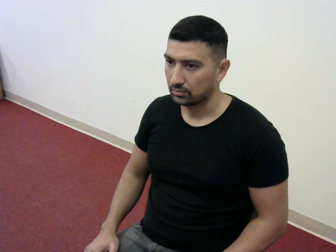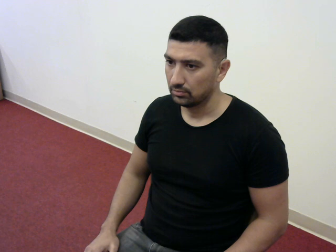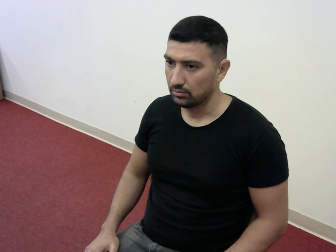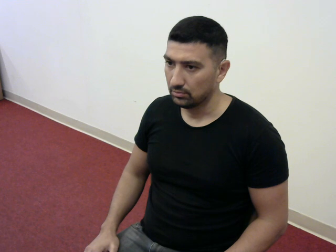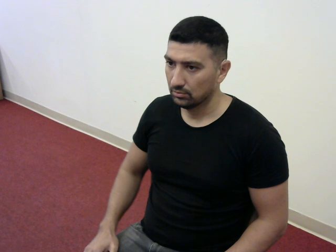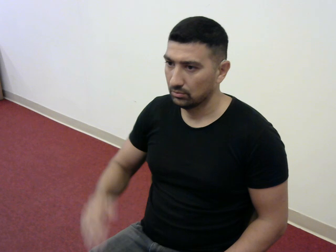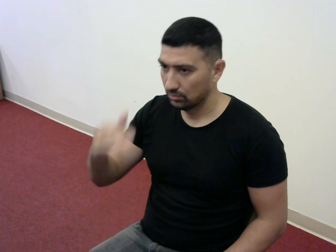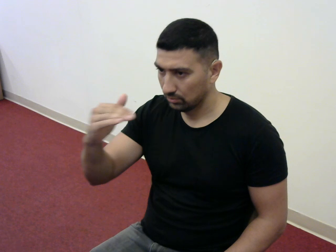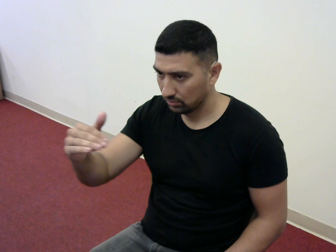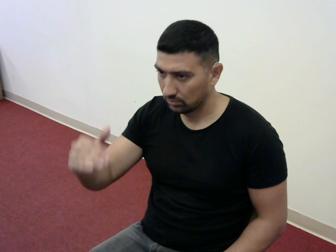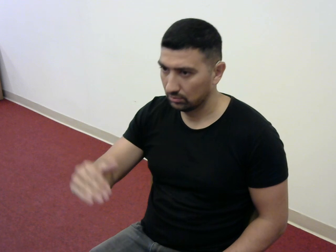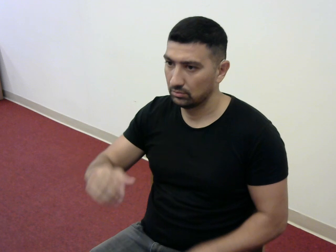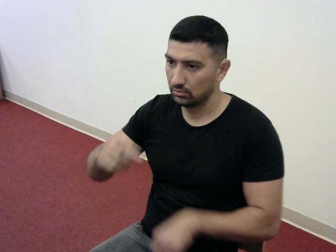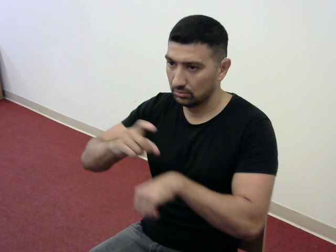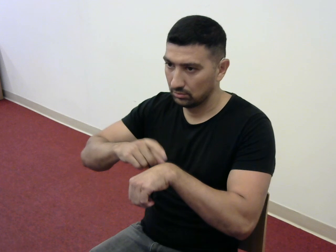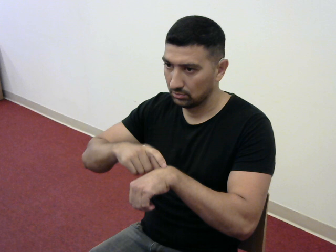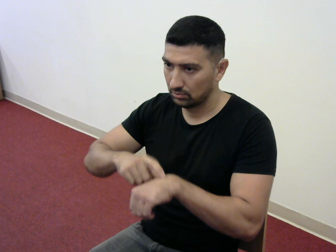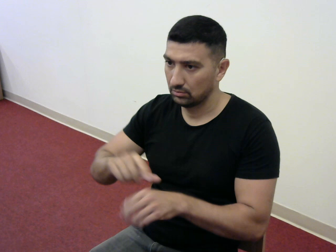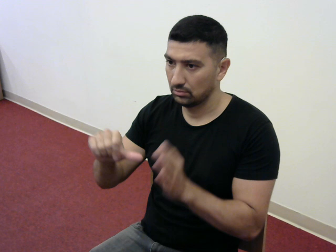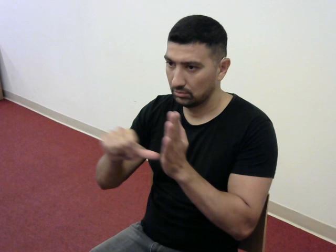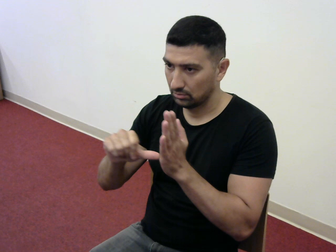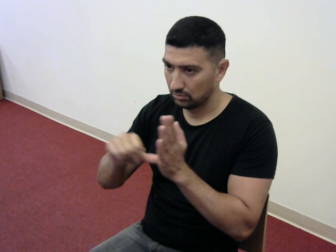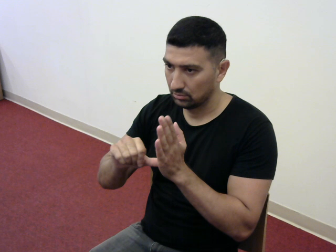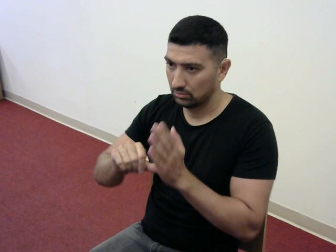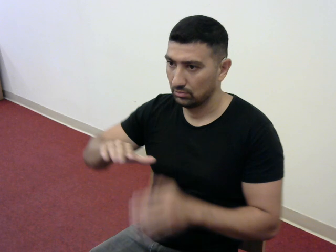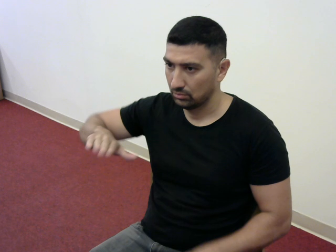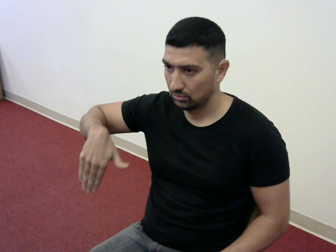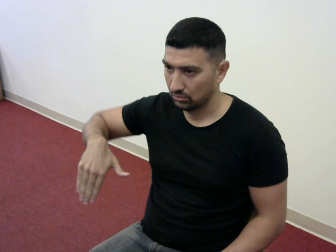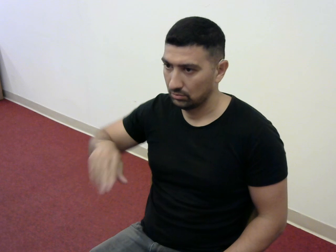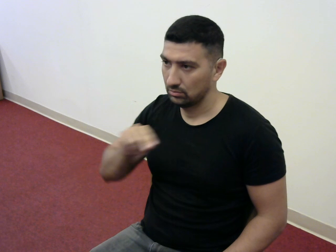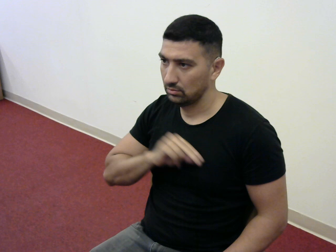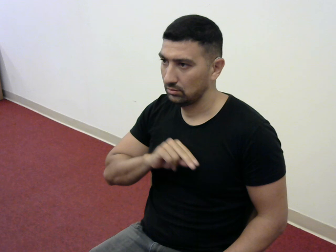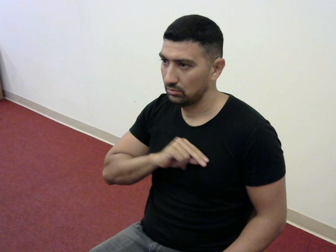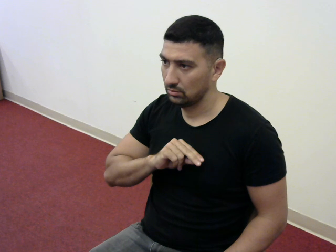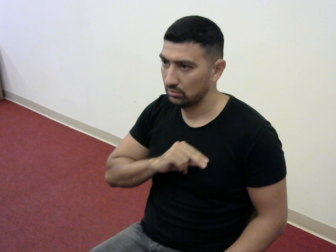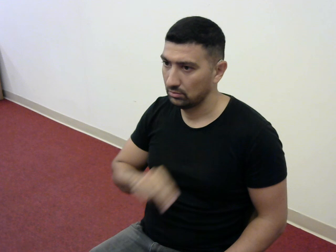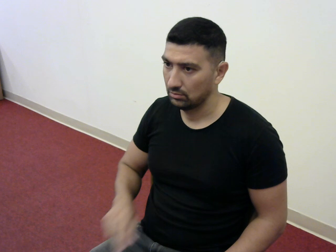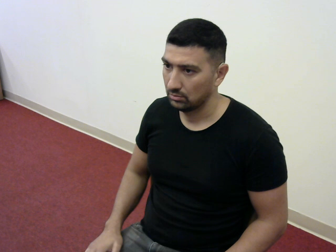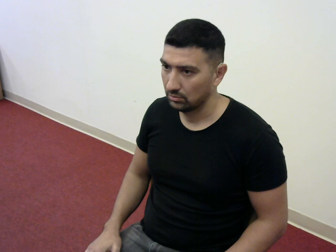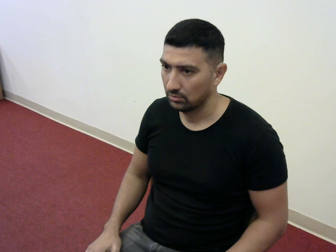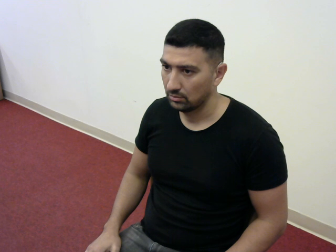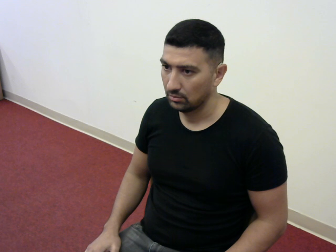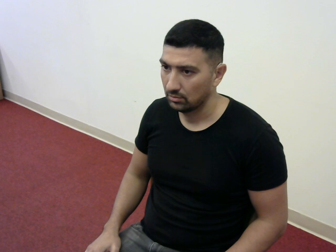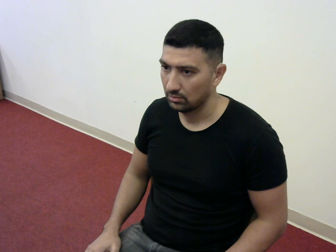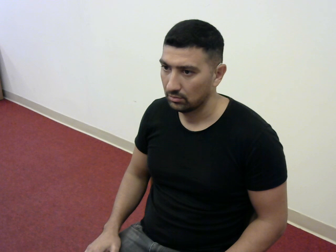Siz saat 6-dan sonra işləyirsiz?